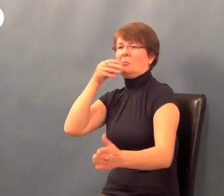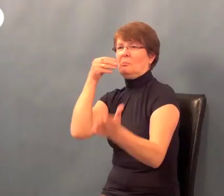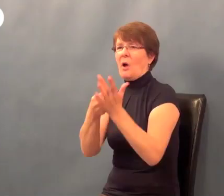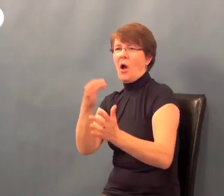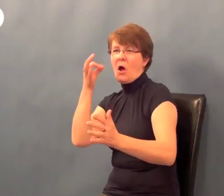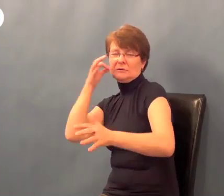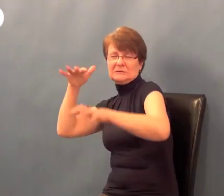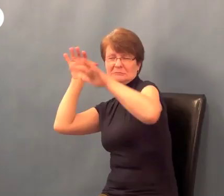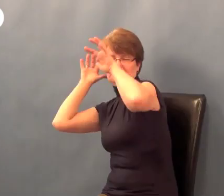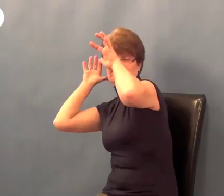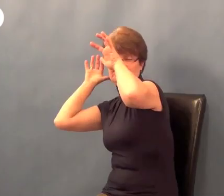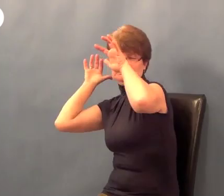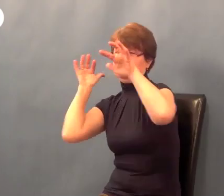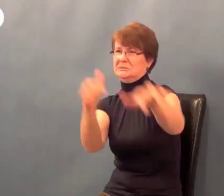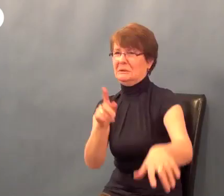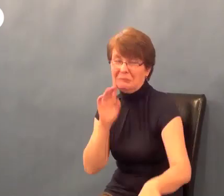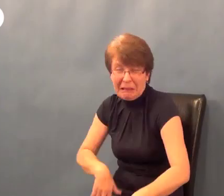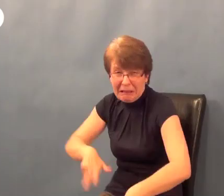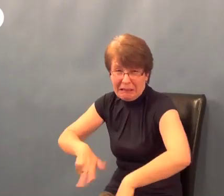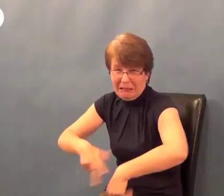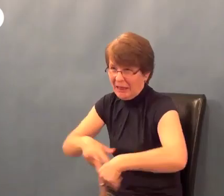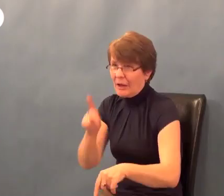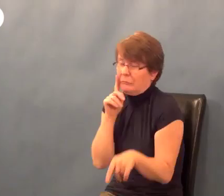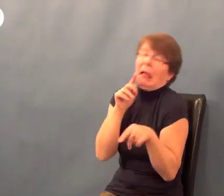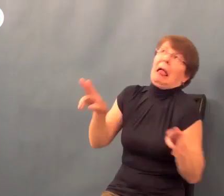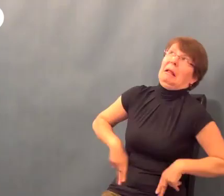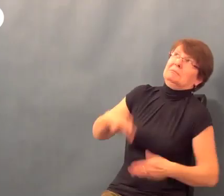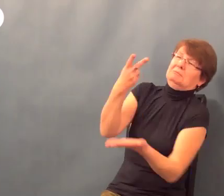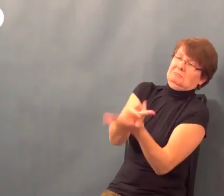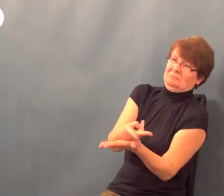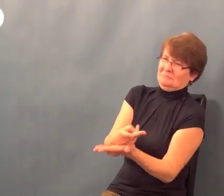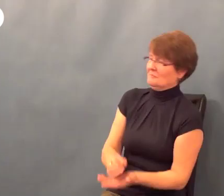Rój pszczół zaatakował chłopca, który zaczął uciekać i ze strachu położył się na ziemi.